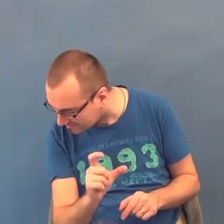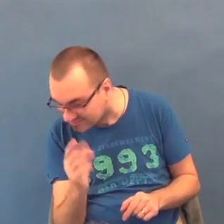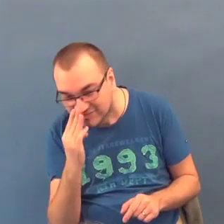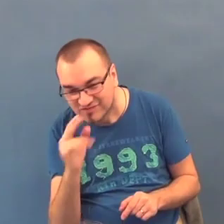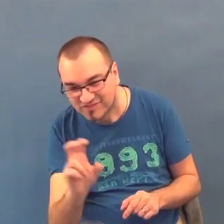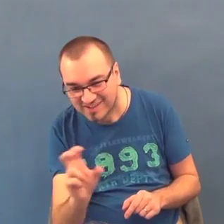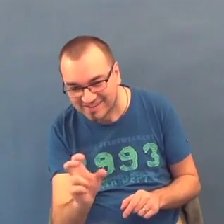Czwartek?